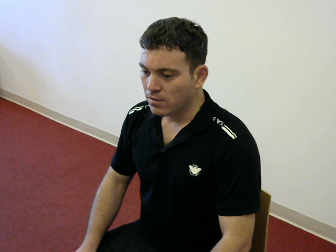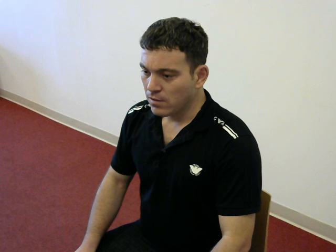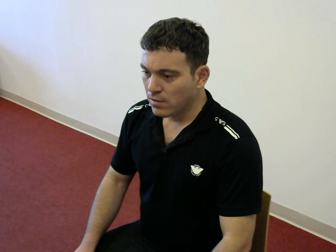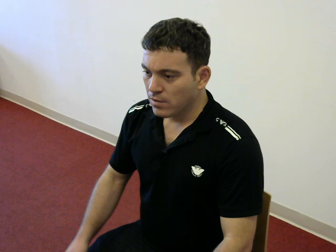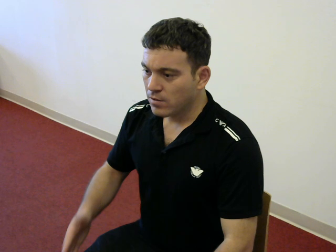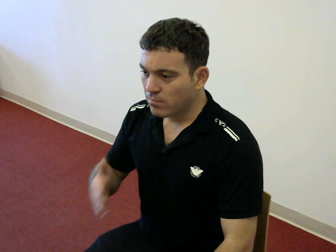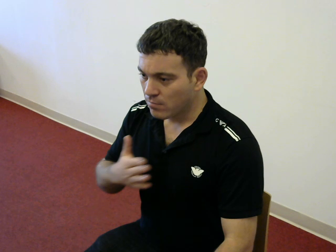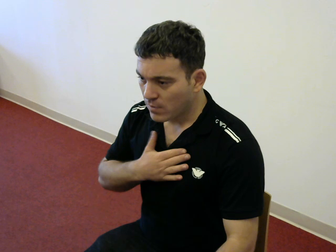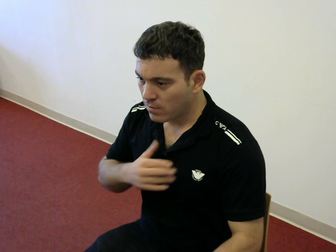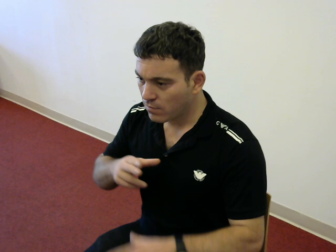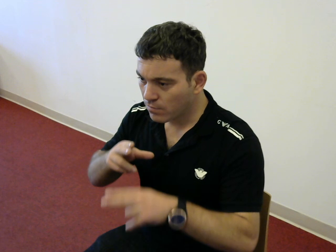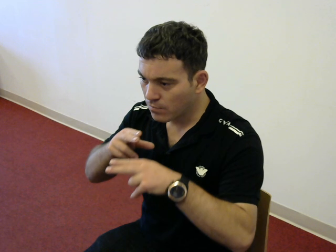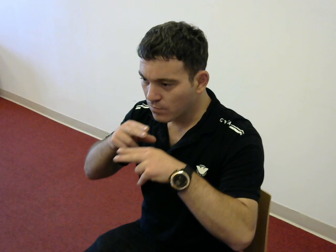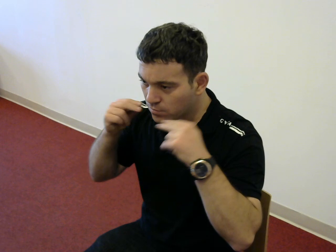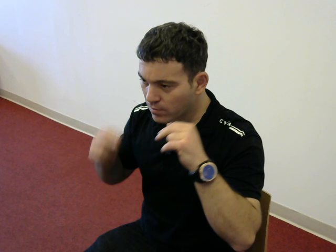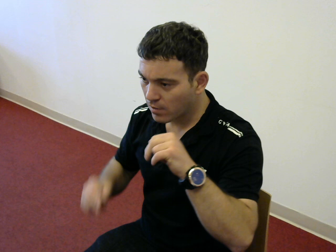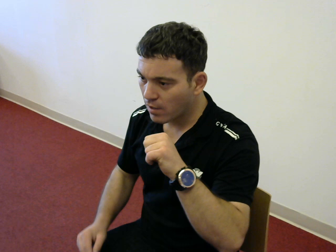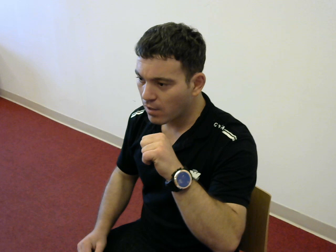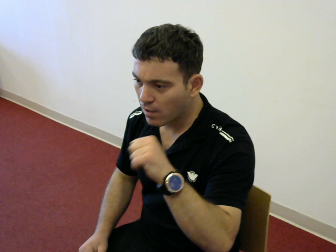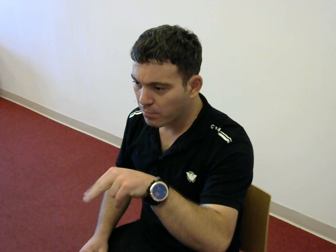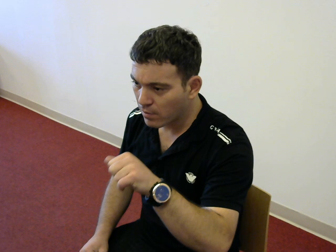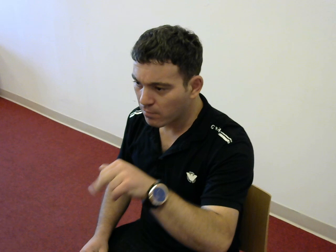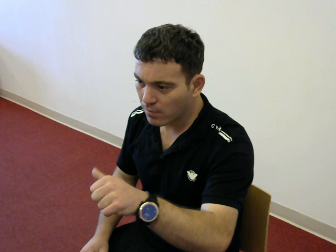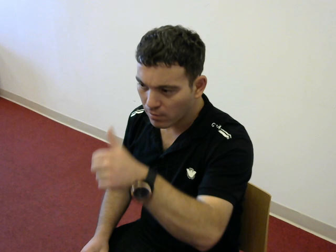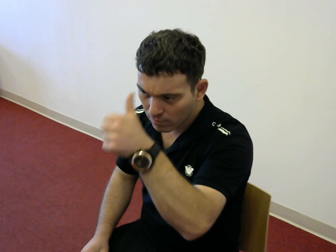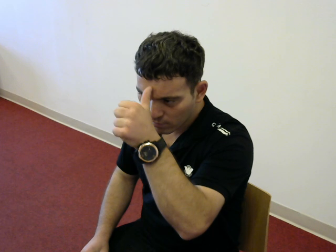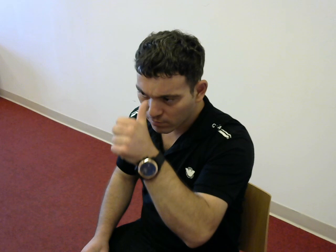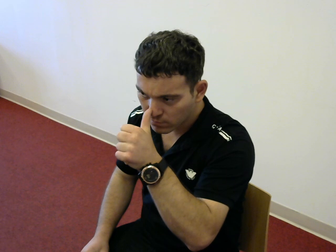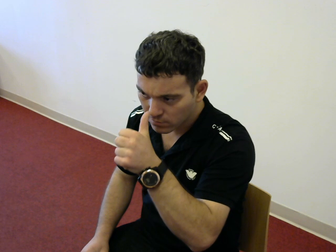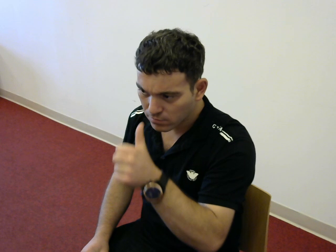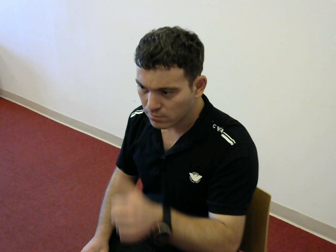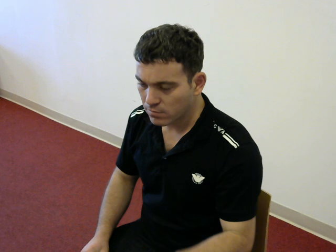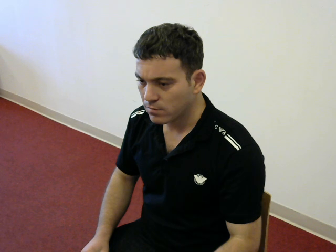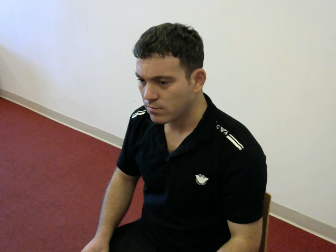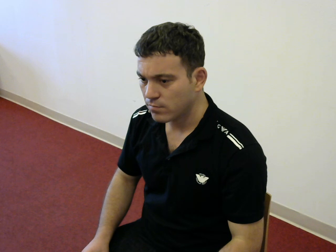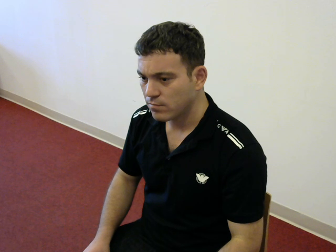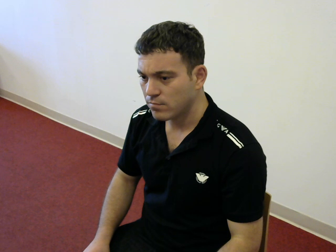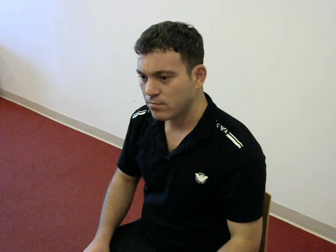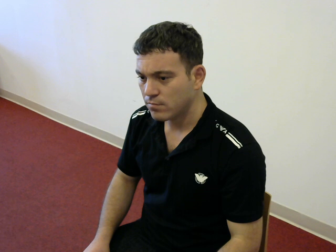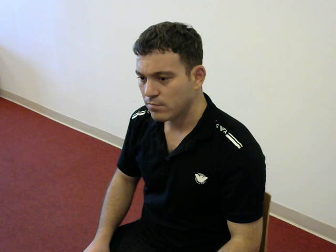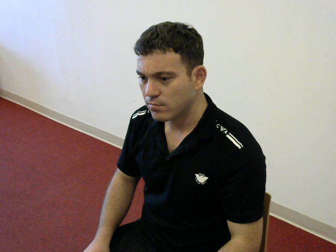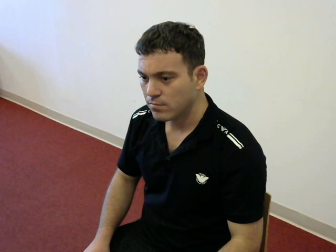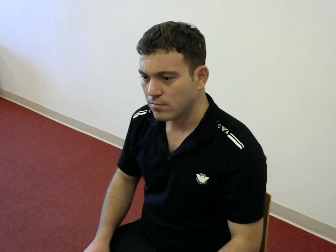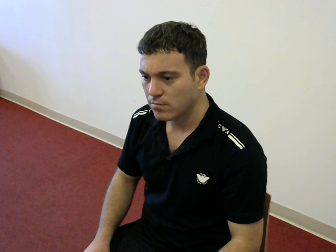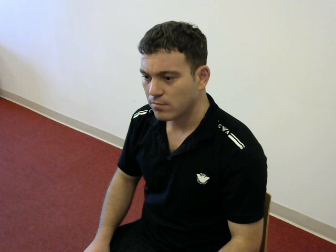Mənim ad günüm aprel ayındadır